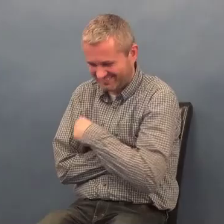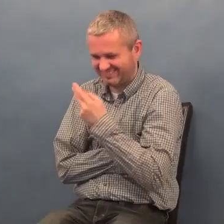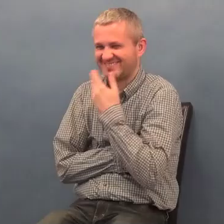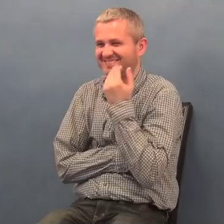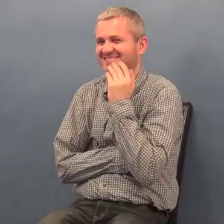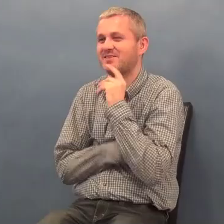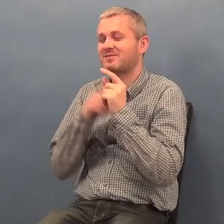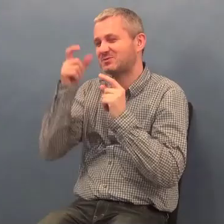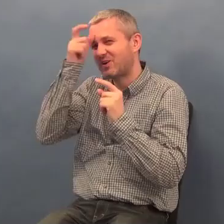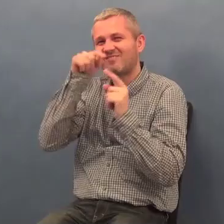Zakaz wchodzenia dla człowieka.